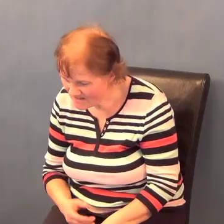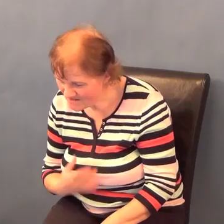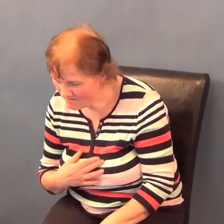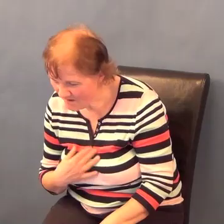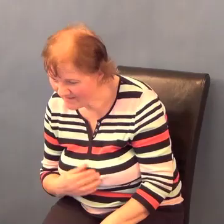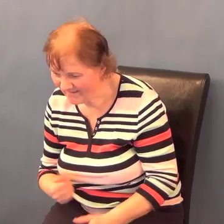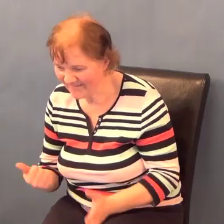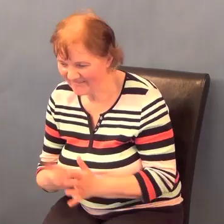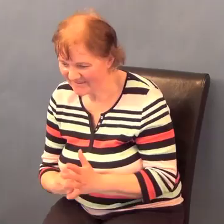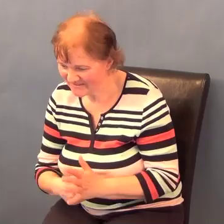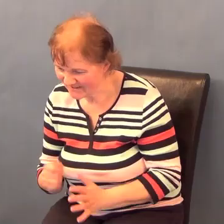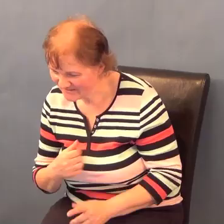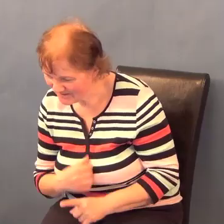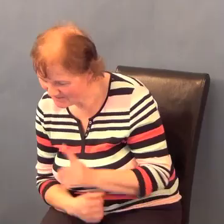W sobotę wycieczka.